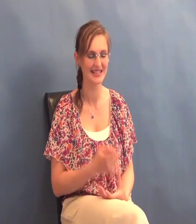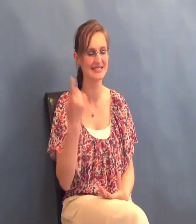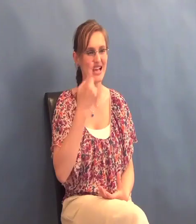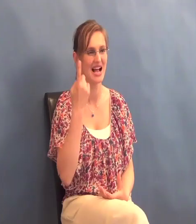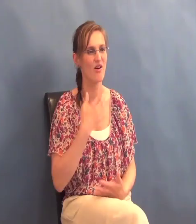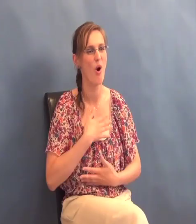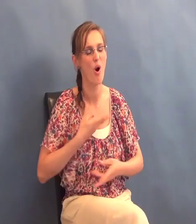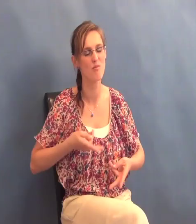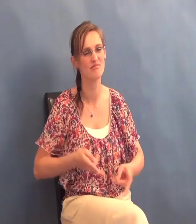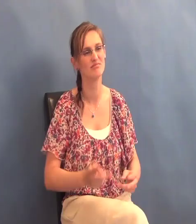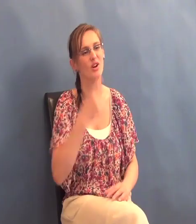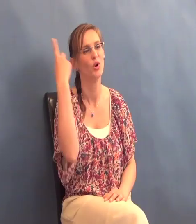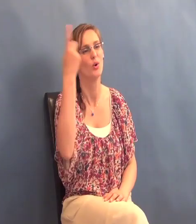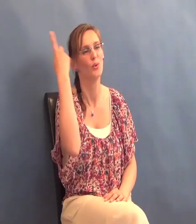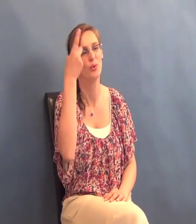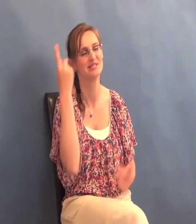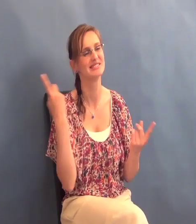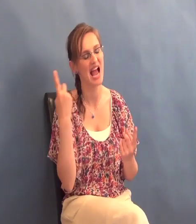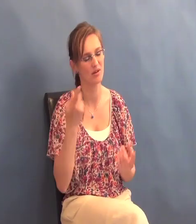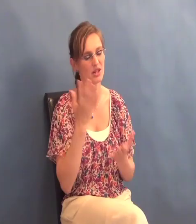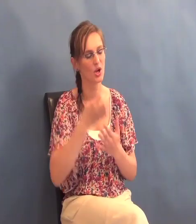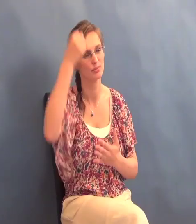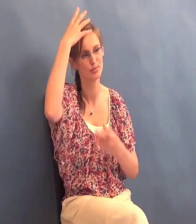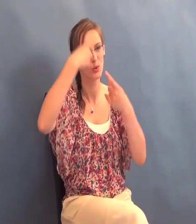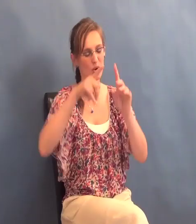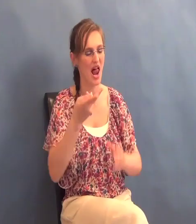Zakaz leżenia w wannie, bo czujnik liczy wodę. Jest zakaz - tylko krótki prysznic.